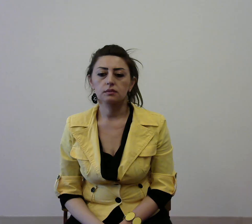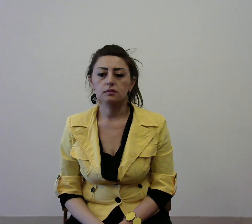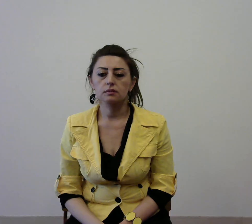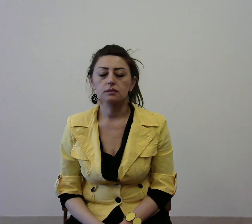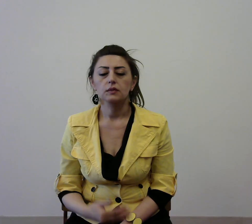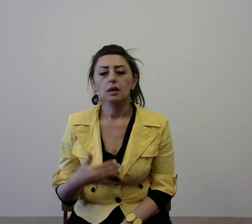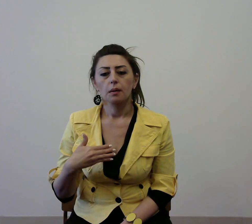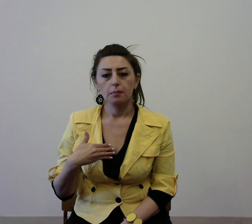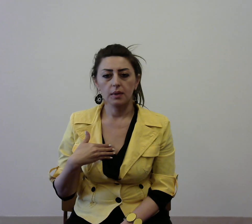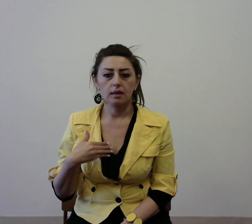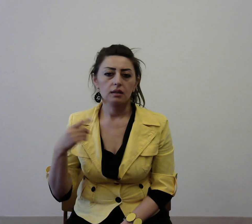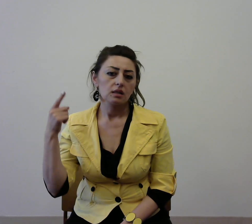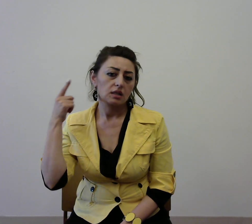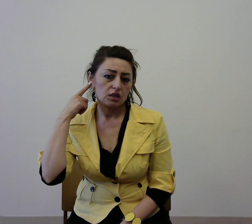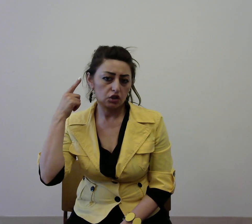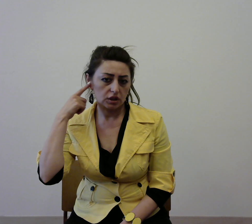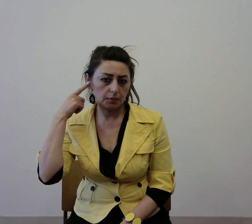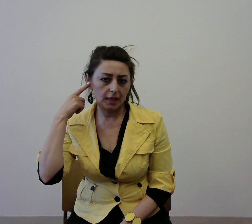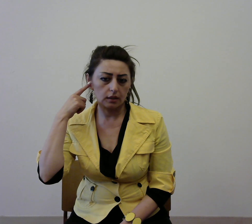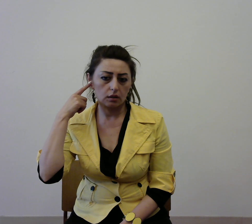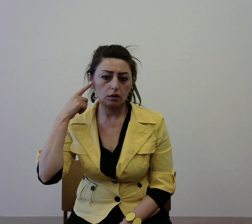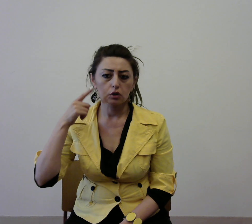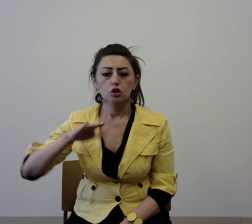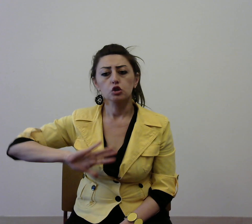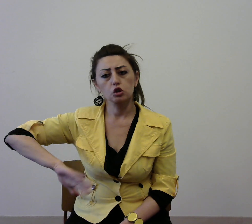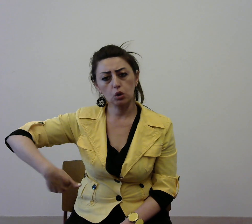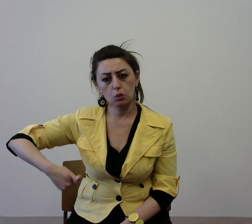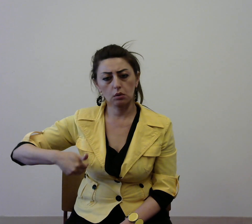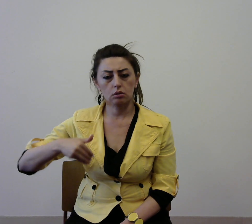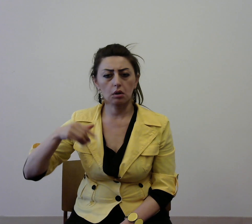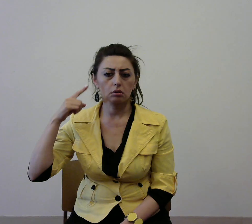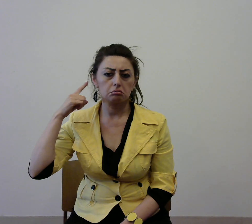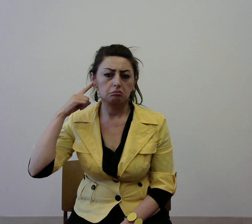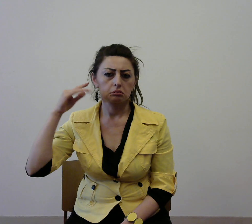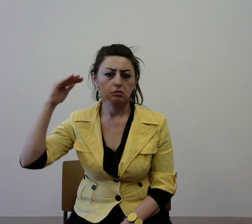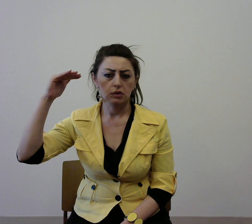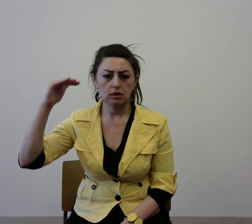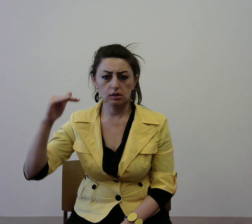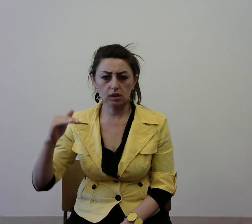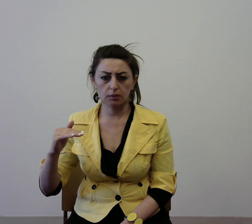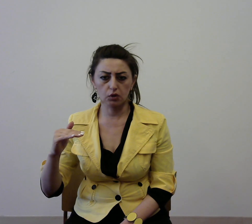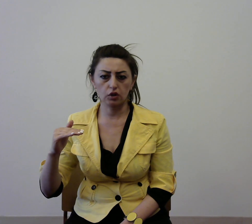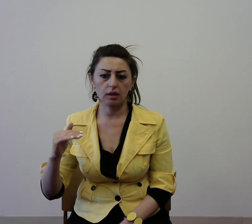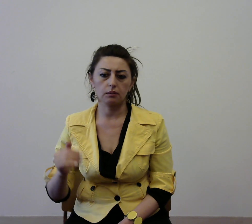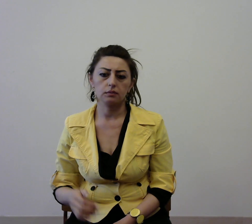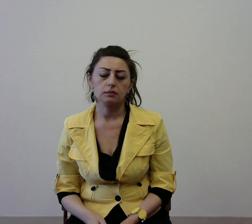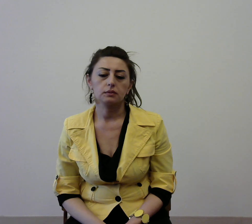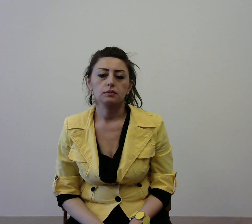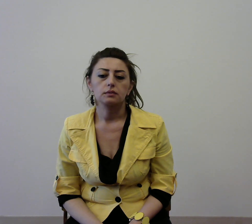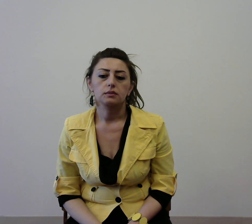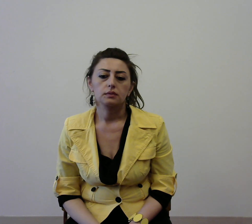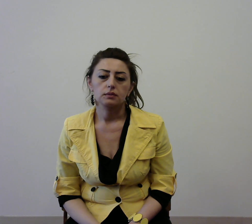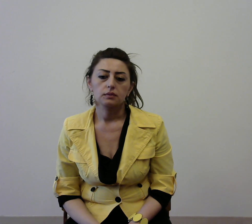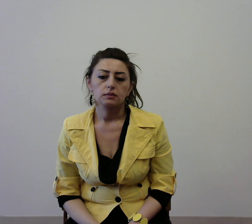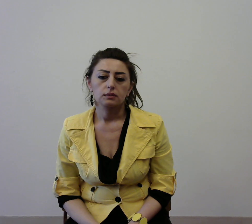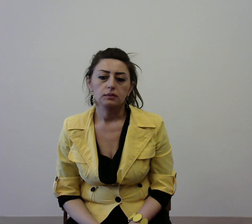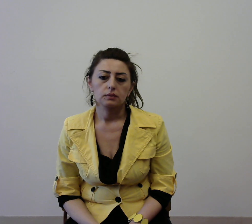Mən eşitməni sonradan itirmişəm